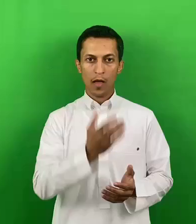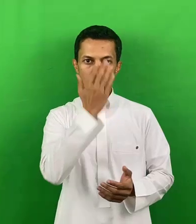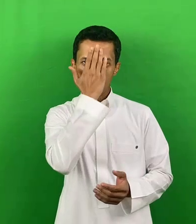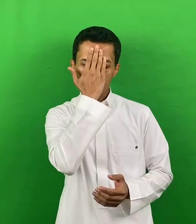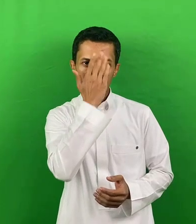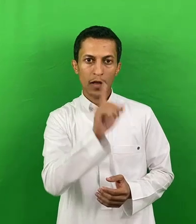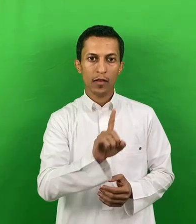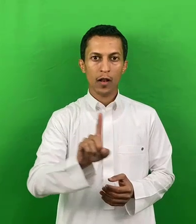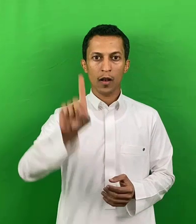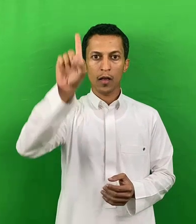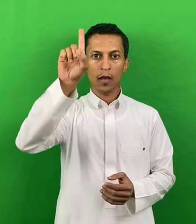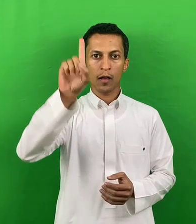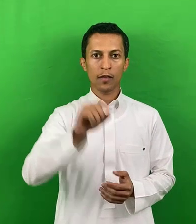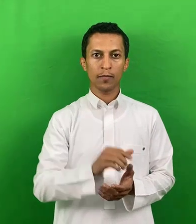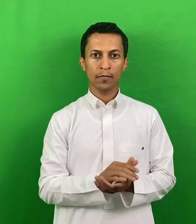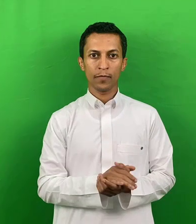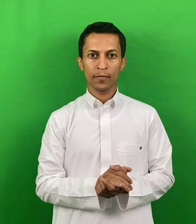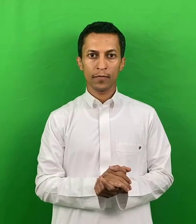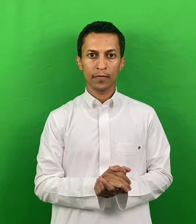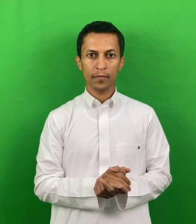عباد الله